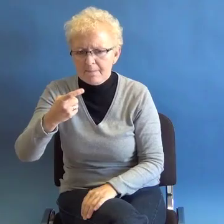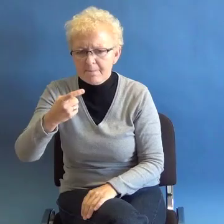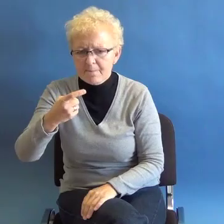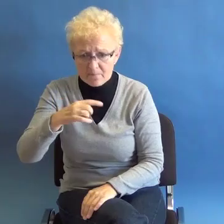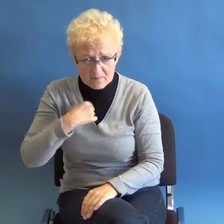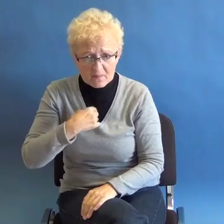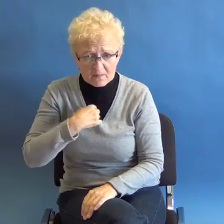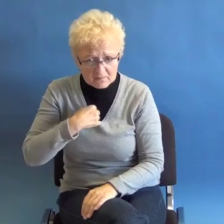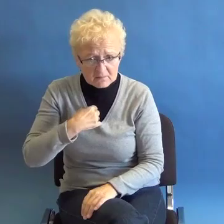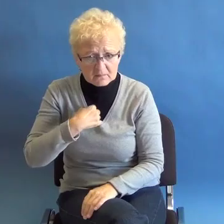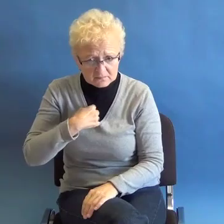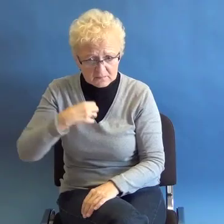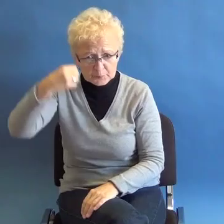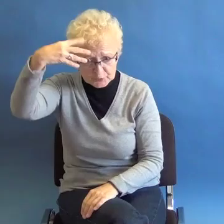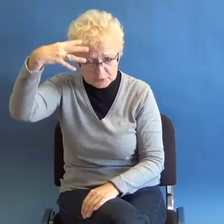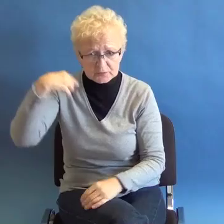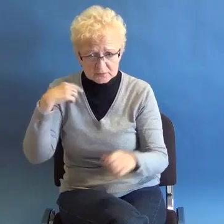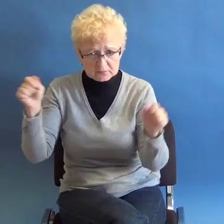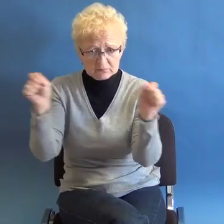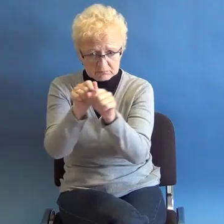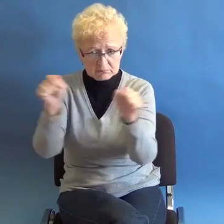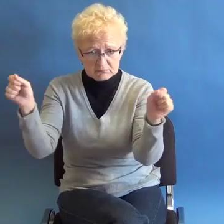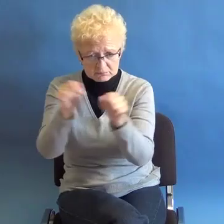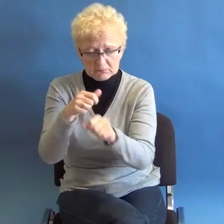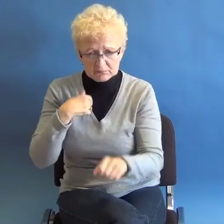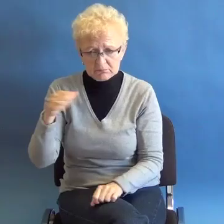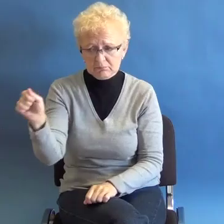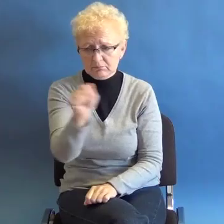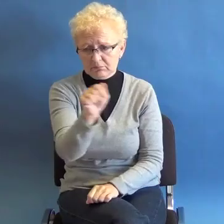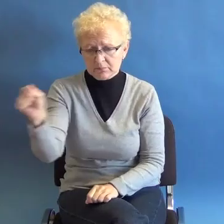Ja mam prysznic z przesuwanymi drzwiczkami.